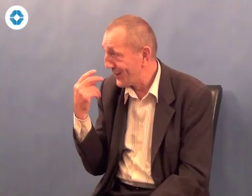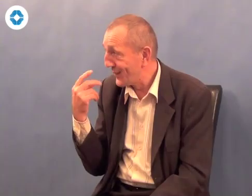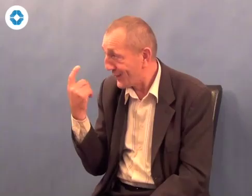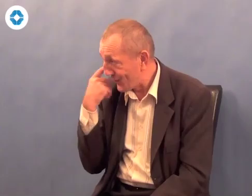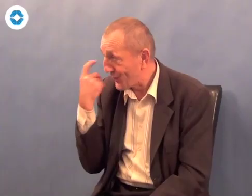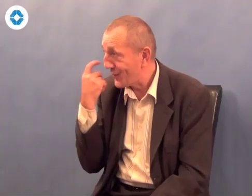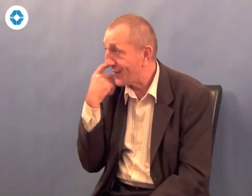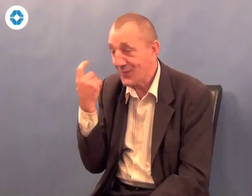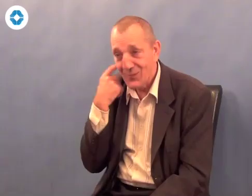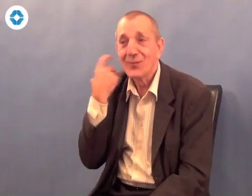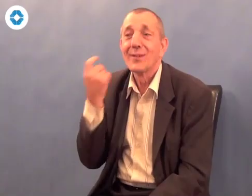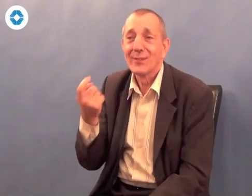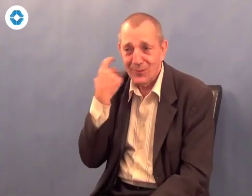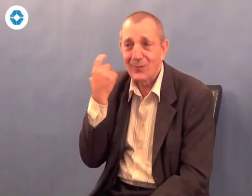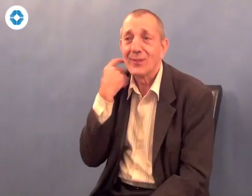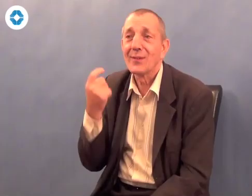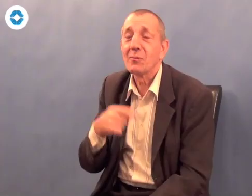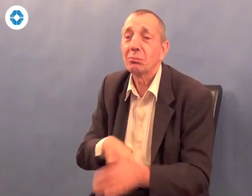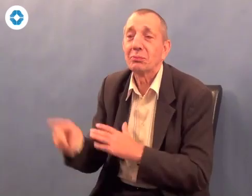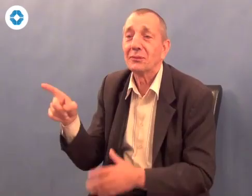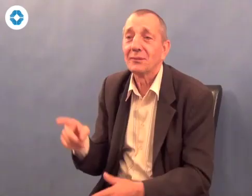Słysząca, słysząca uciekła.